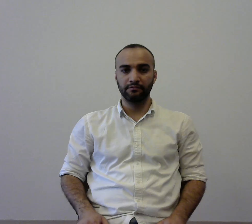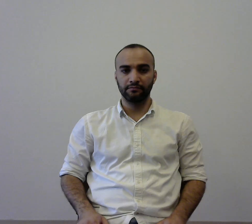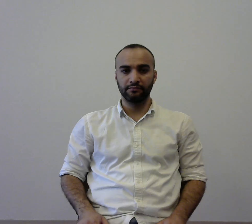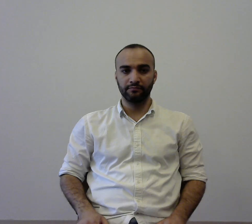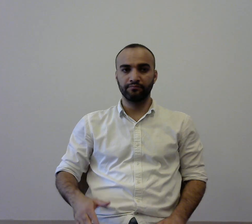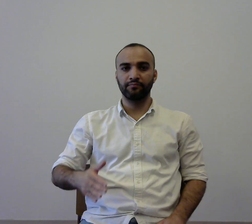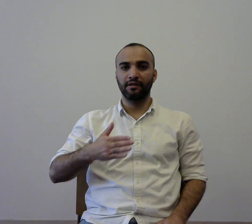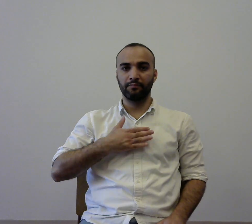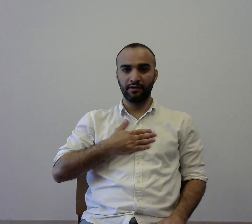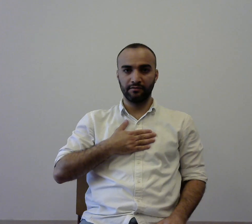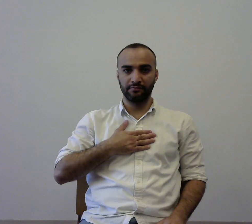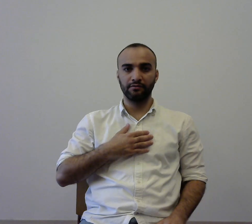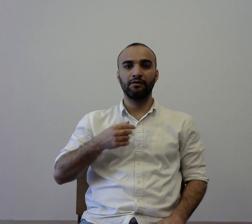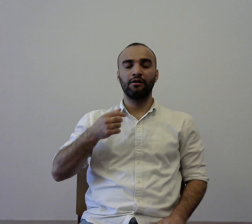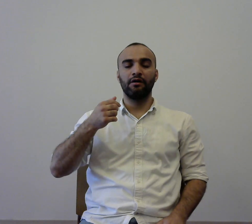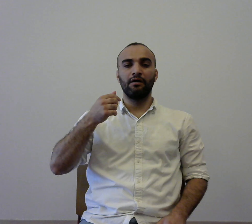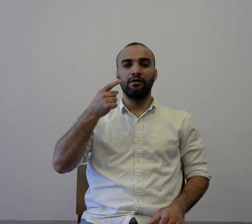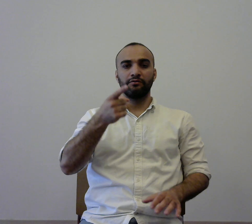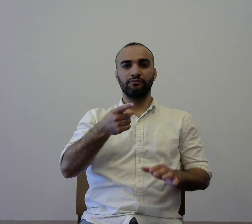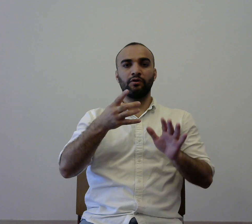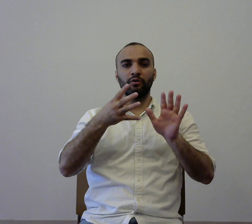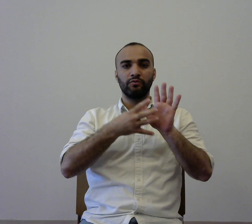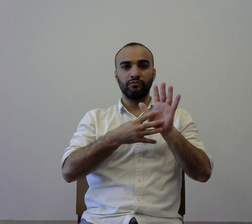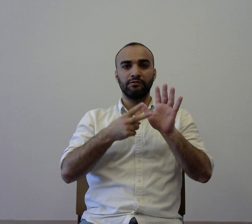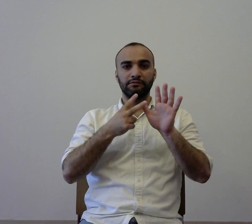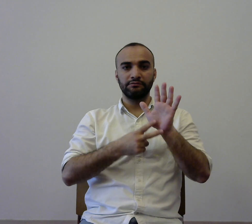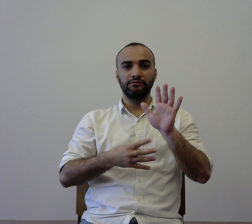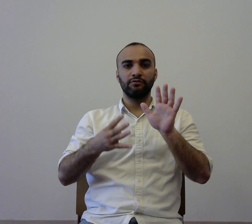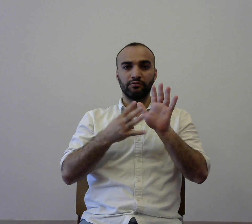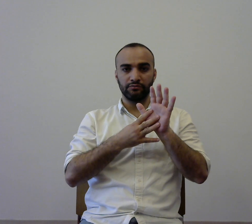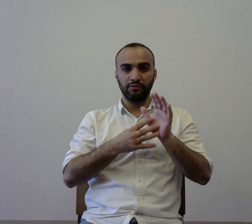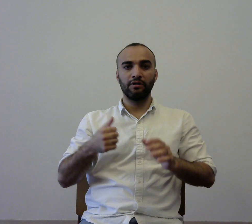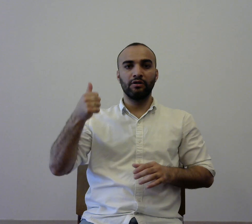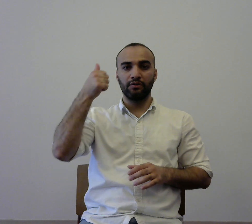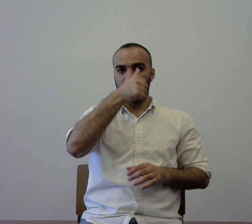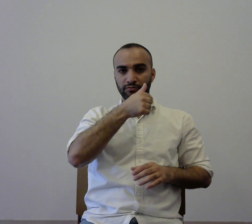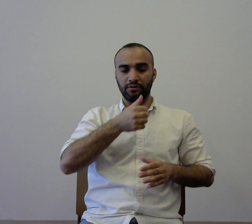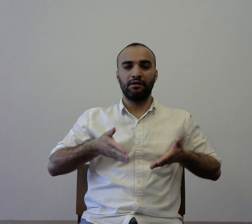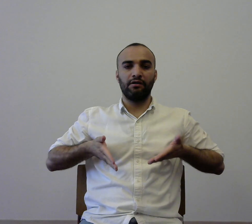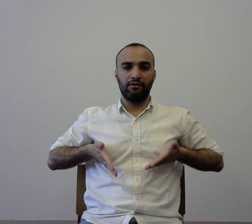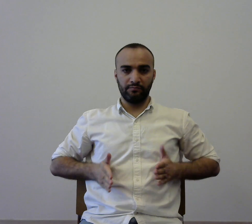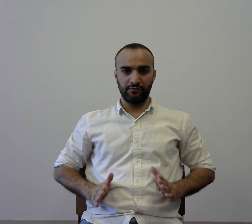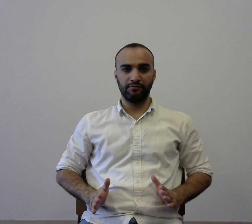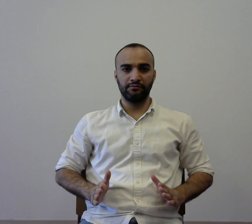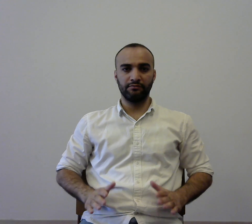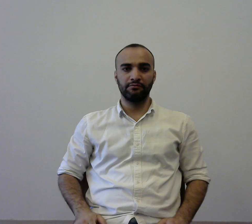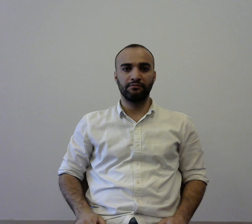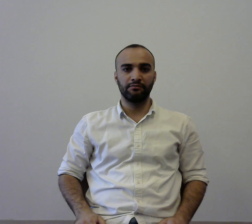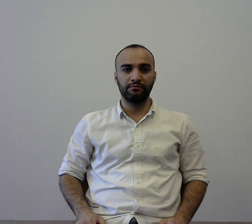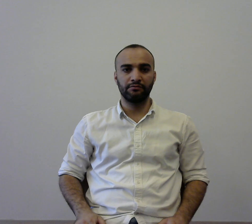Mən 1979-cu ildə anadan olmuşam